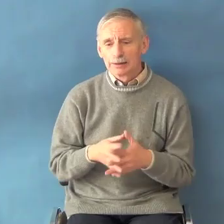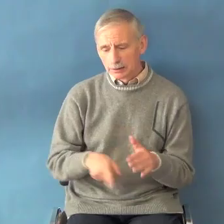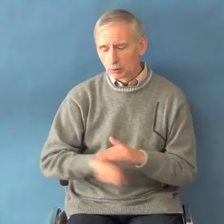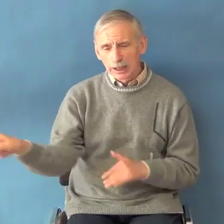Trzeba uciekać.